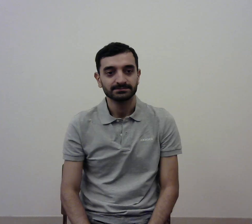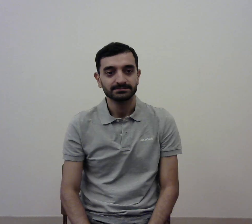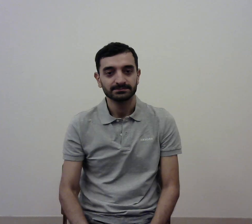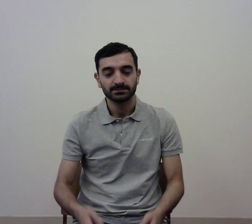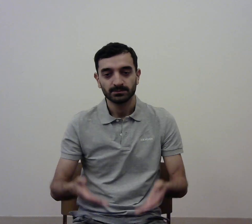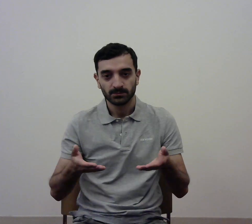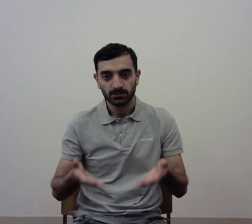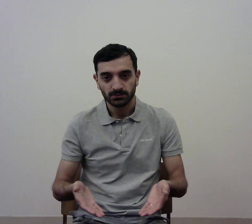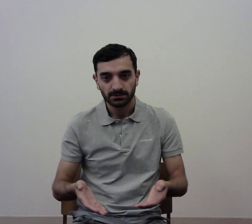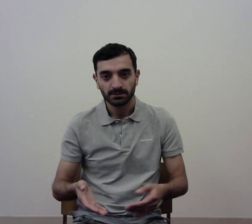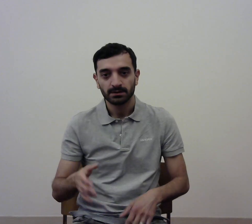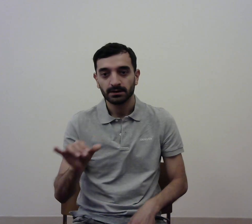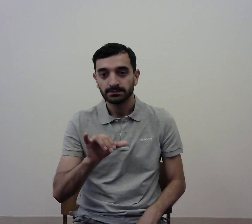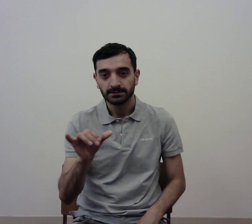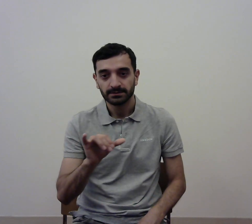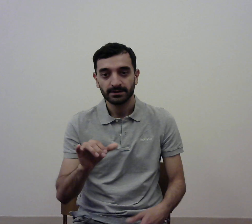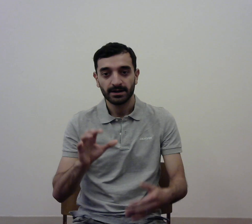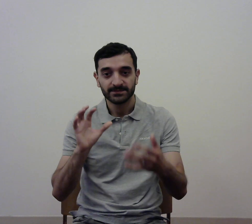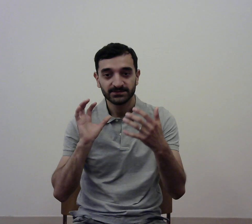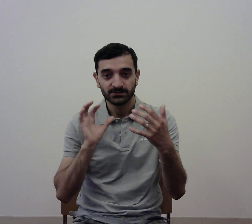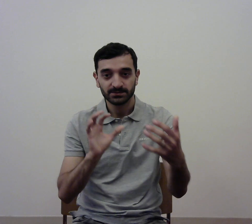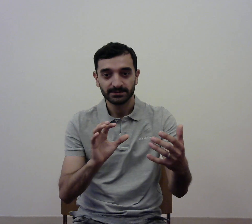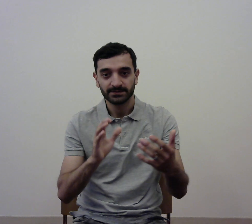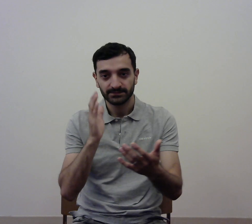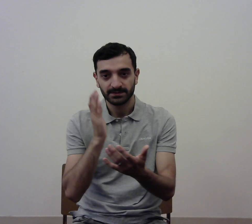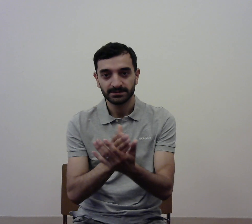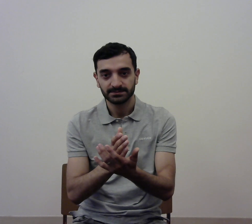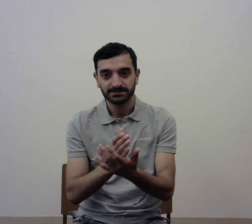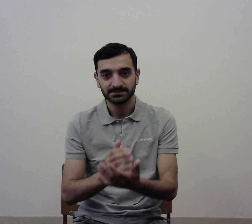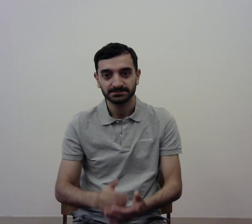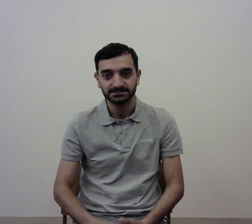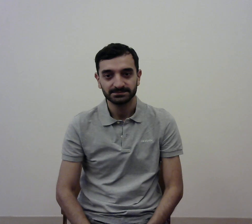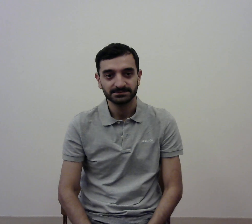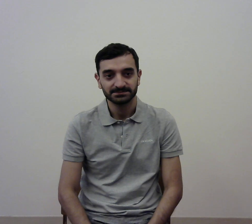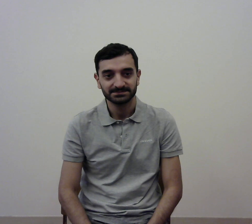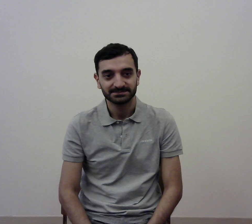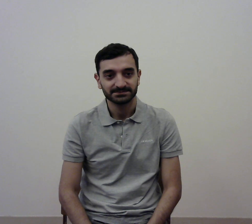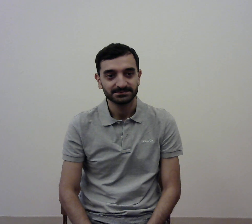Burda harda avtobus var?